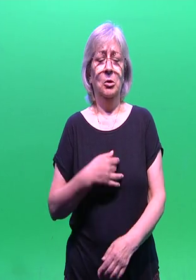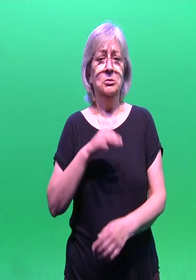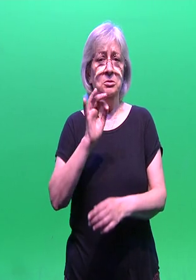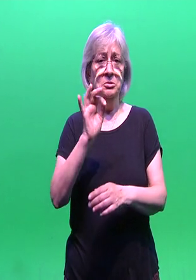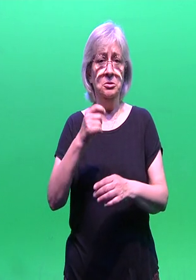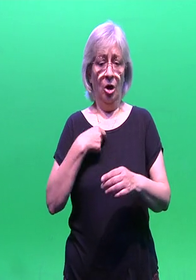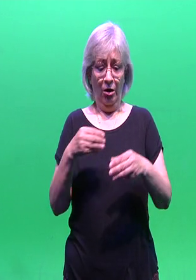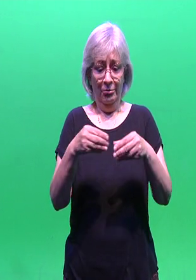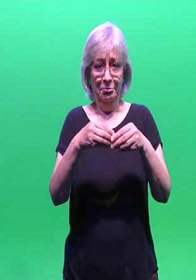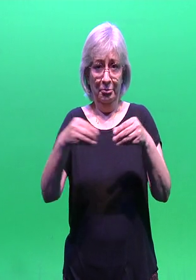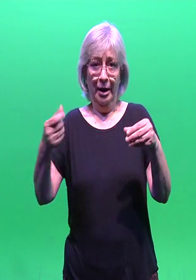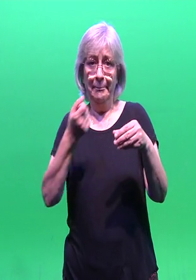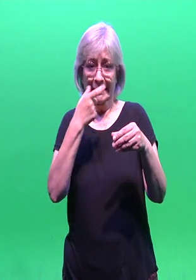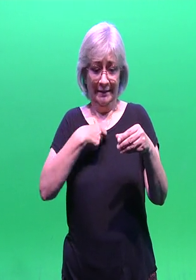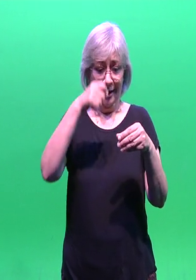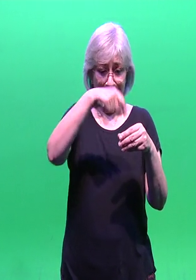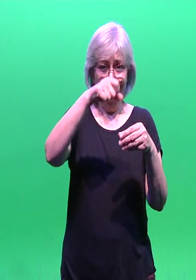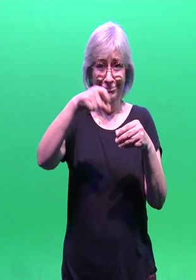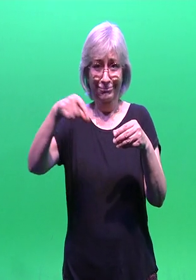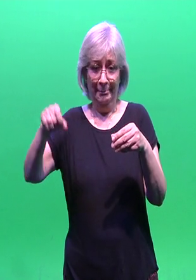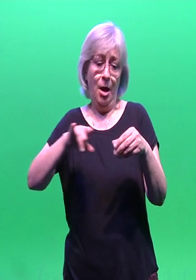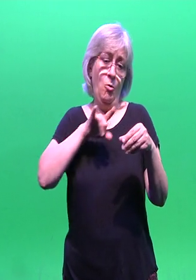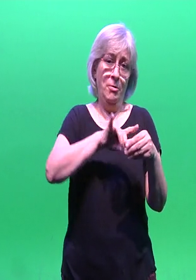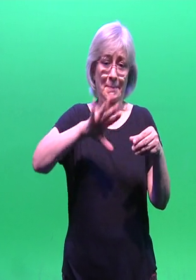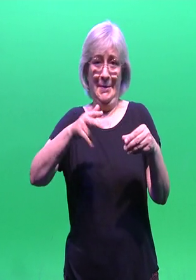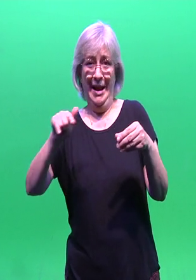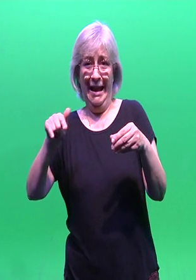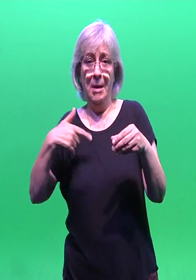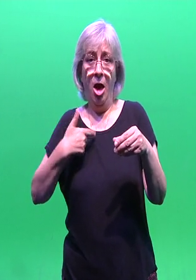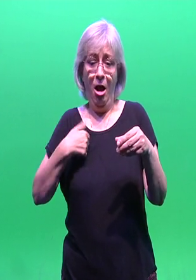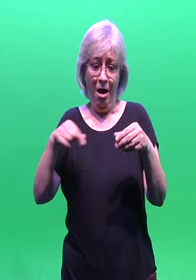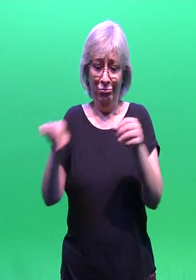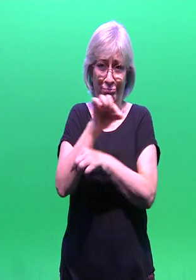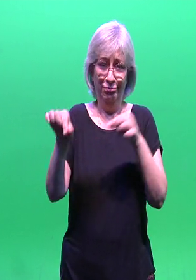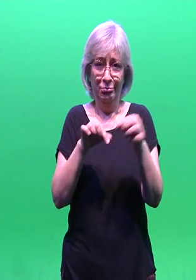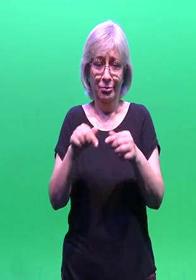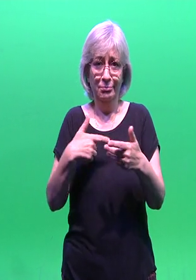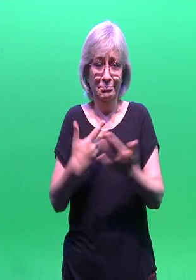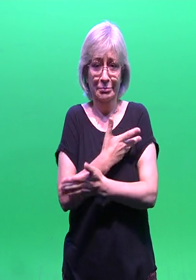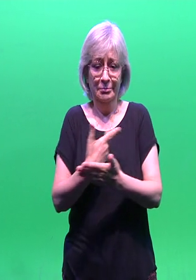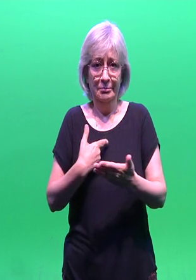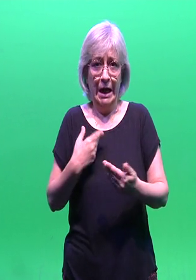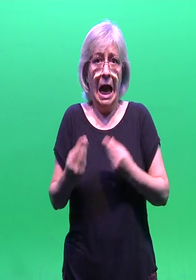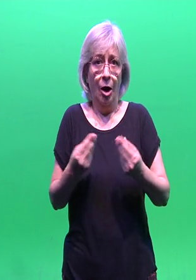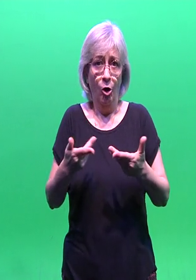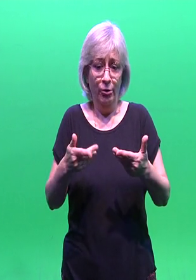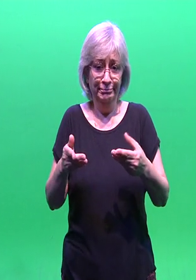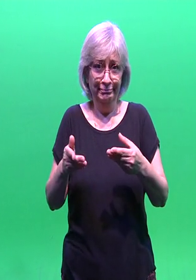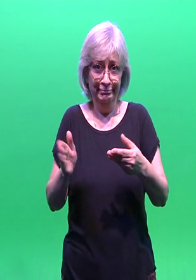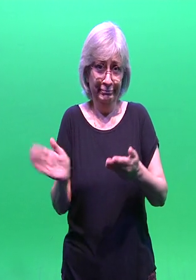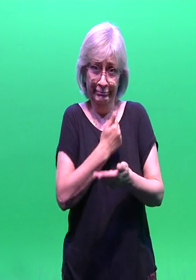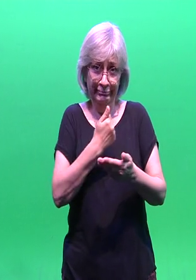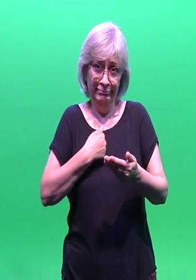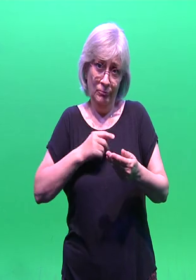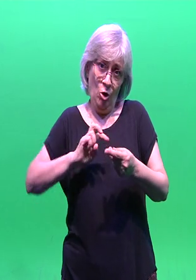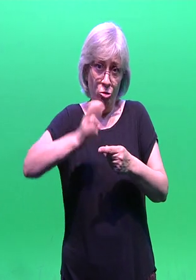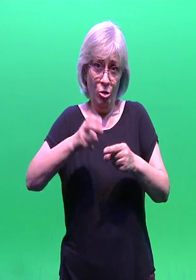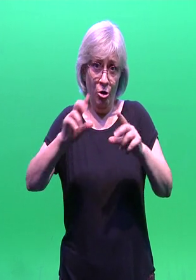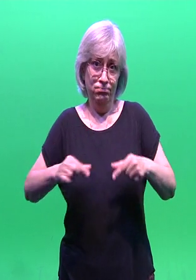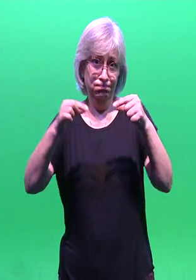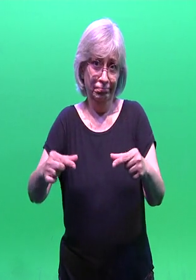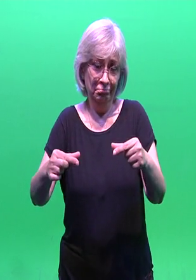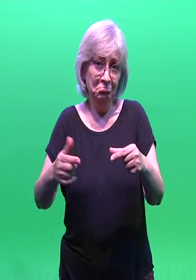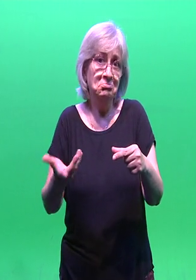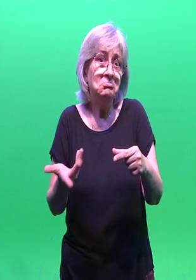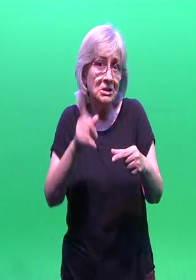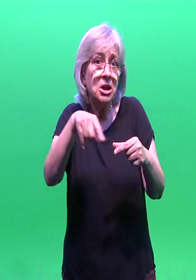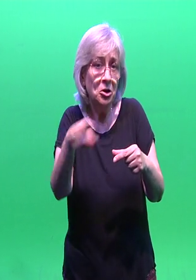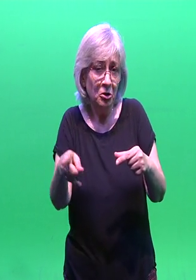Tinc un pastiller per posar les pastilles de la setmana, però em vaig equivocar de dia quan les preparava, què faig? No sé si llençar aquestes pastilles i posar-ne de noves?